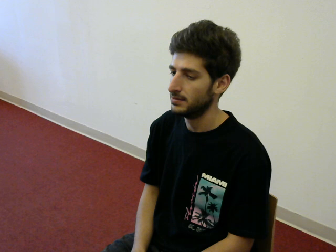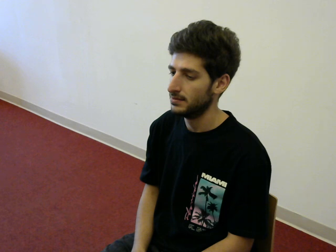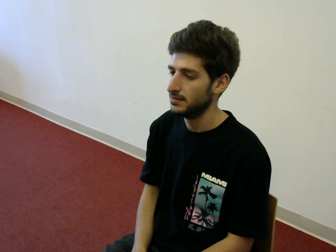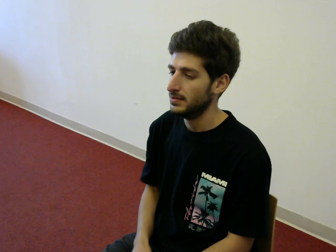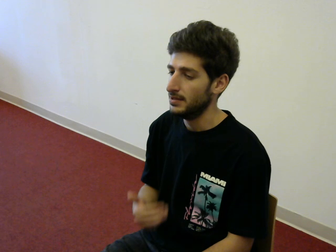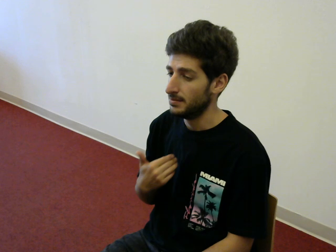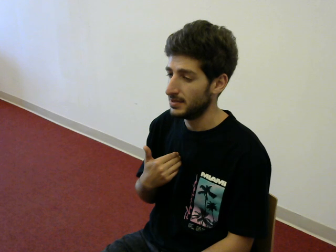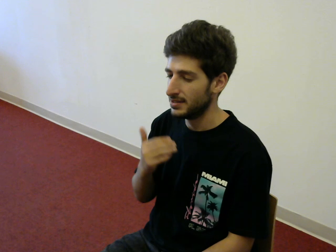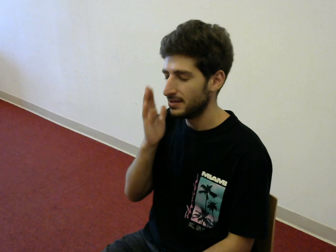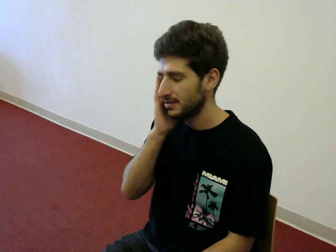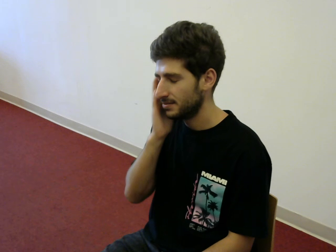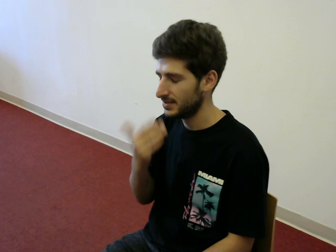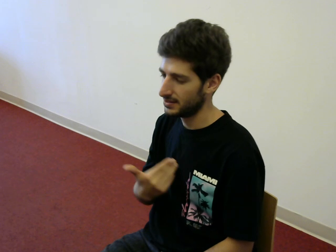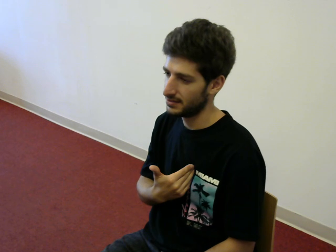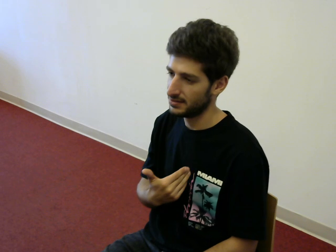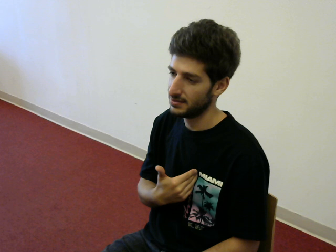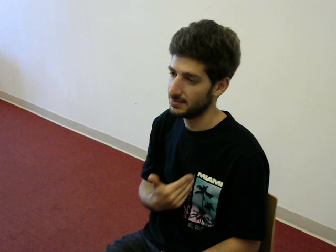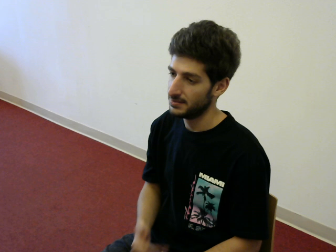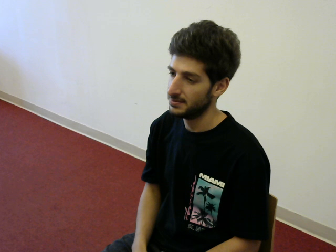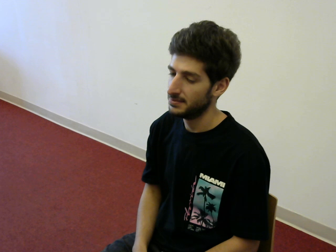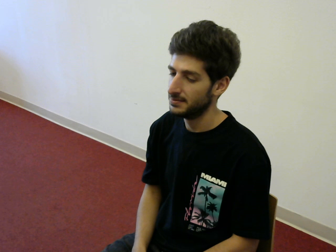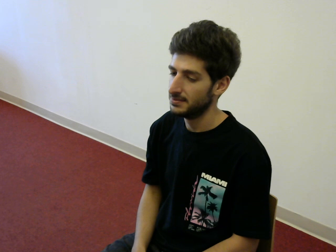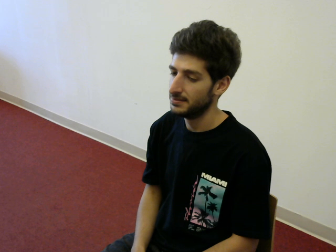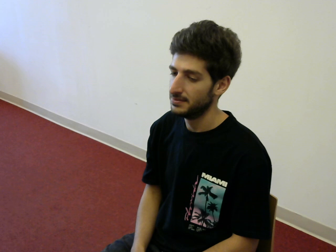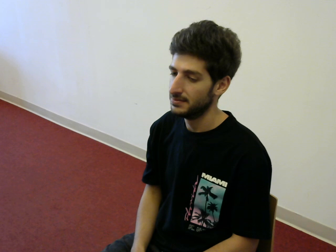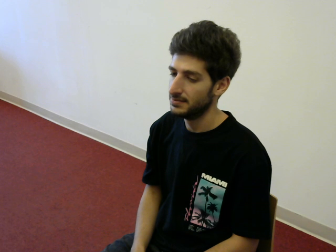Mən yatmaq istəyirəm